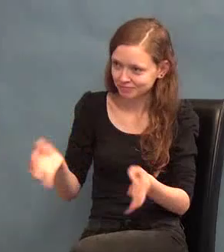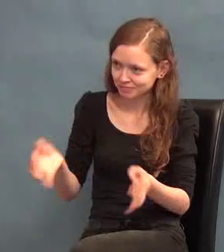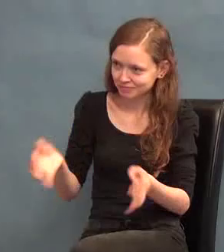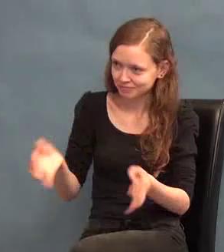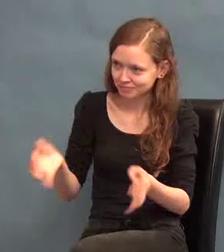Super.